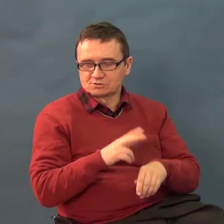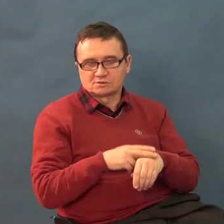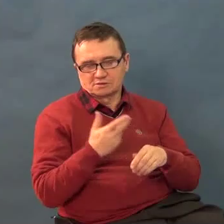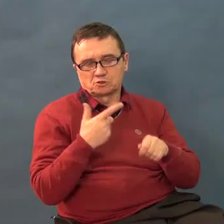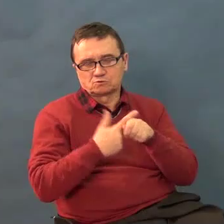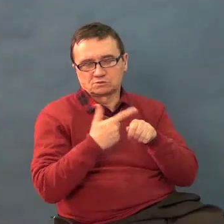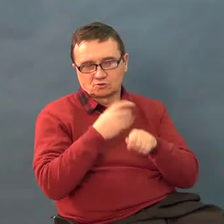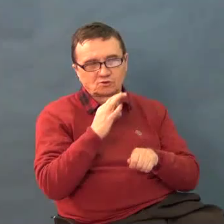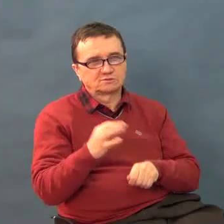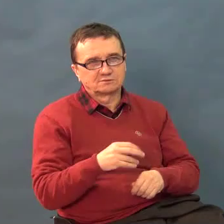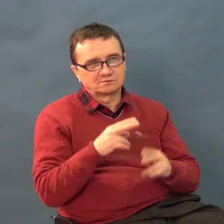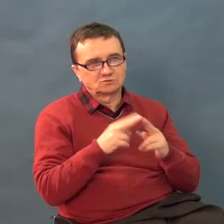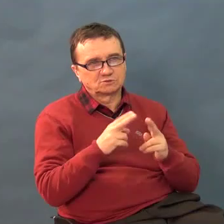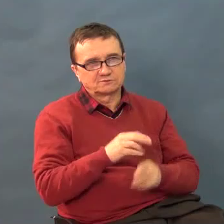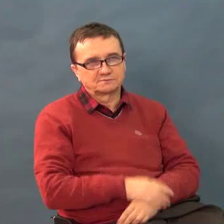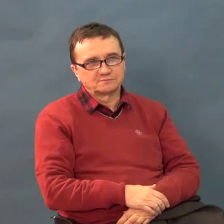Umawiamy się o godzinie dwudziestej zero zero.